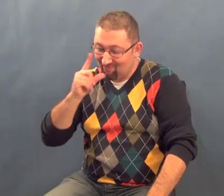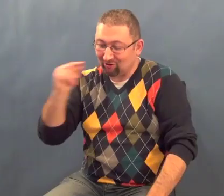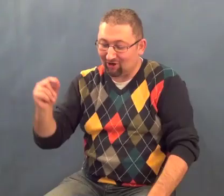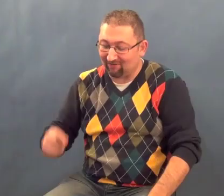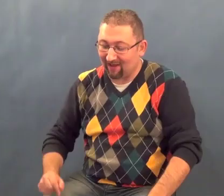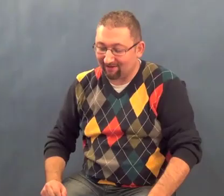Możliwe.